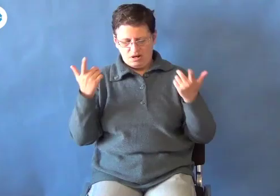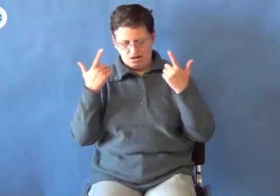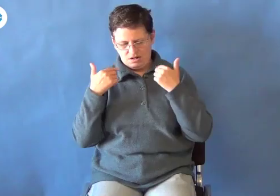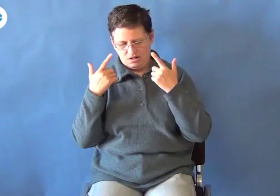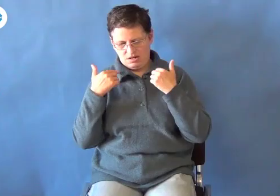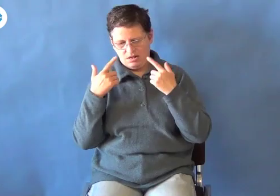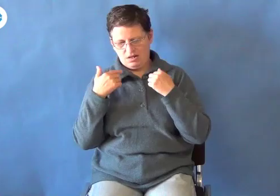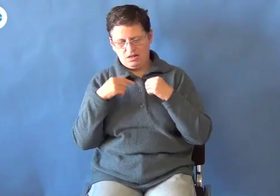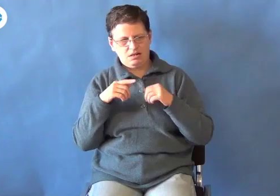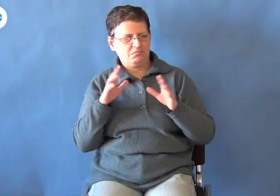Płakali.